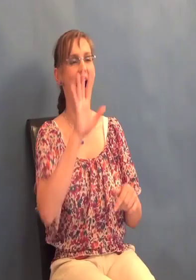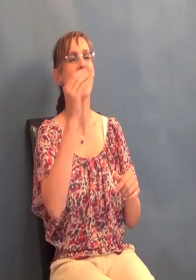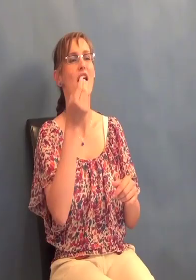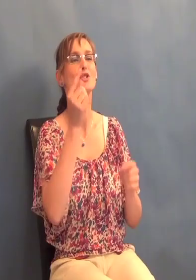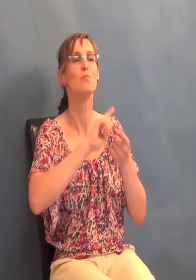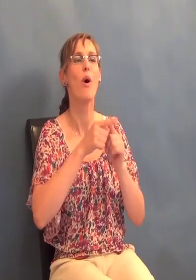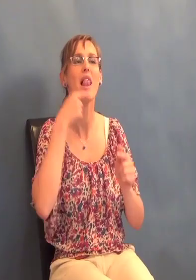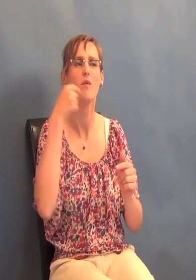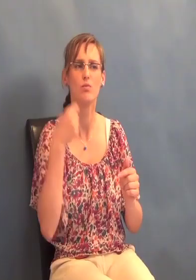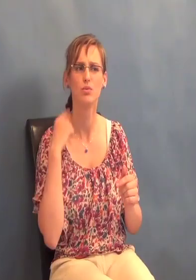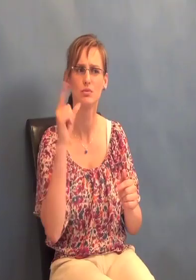Jeszcze muszę spotkać się z lingwistą, przyjść tu.